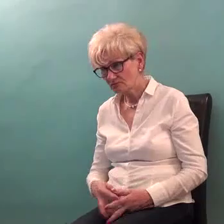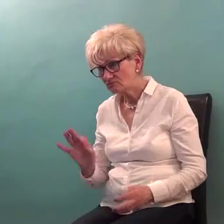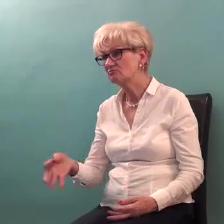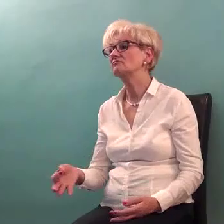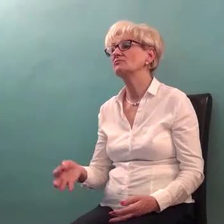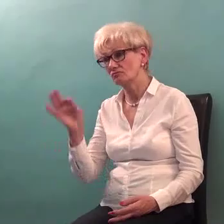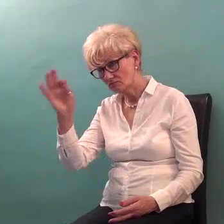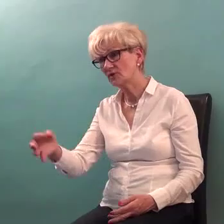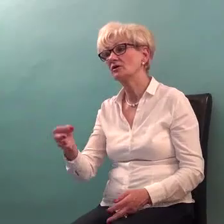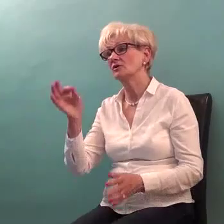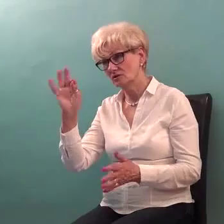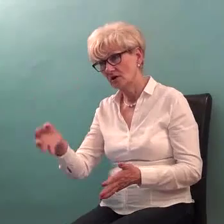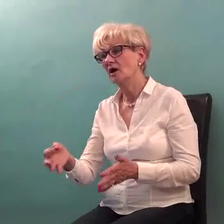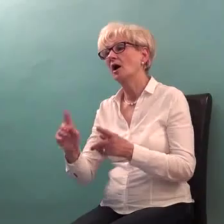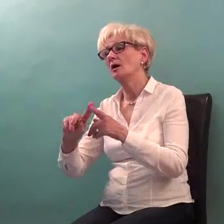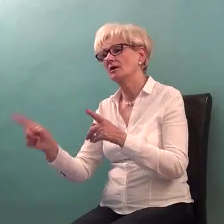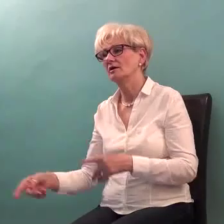Dobrze, po...